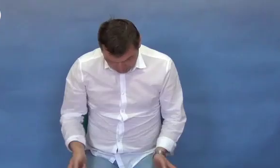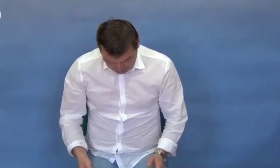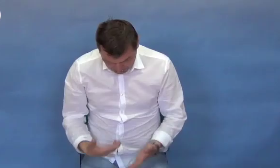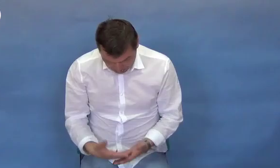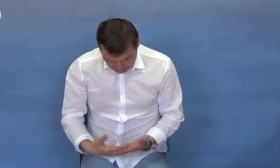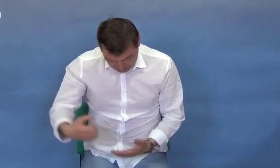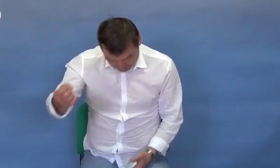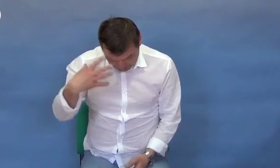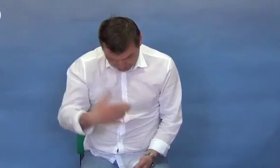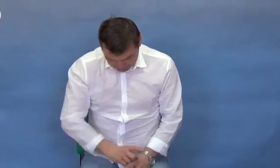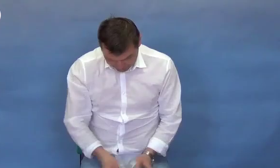Dlaczego nie wolno pod prysznicem?